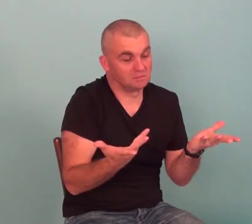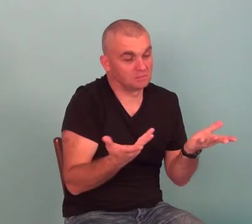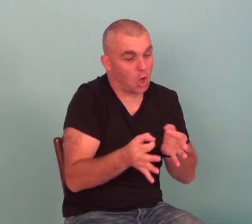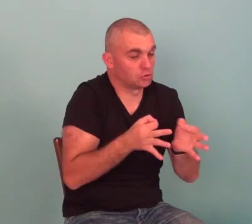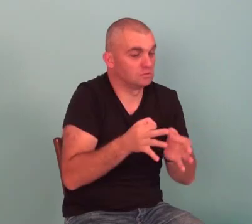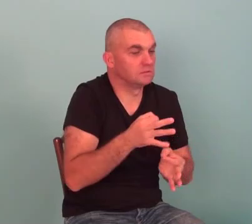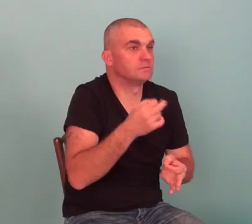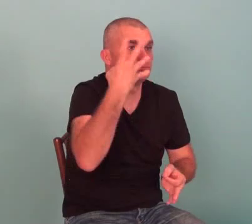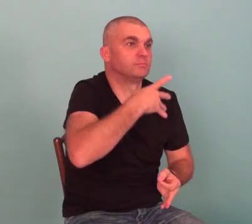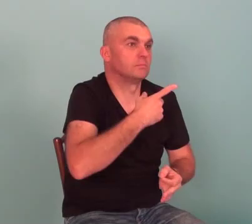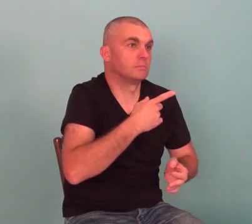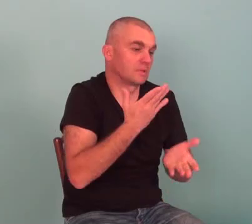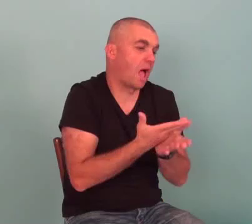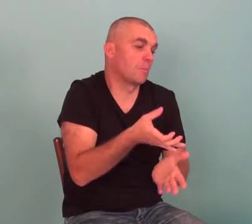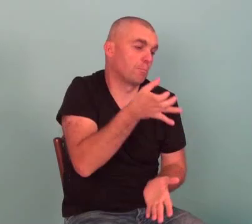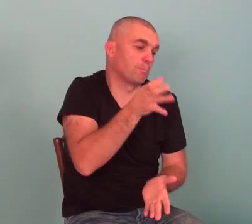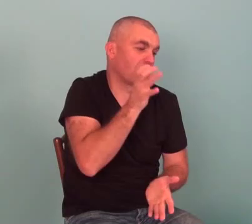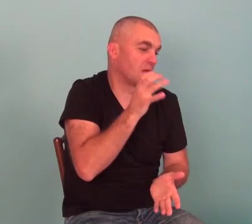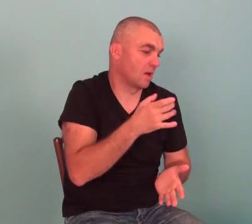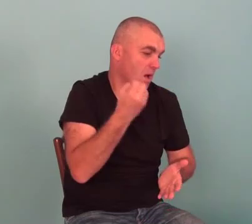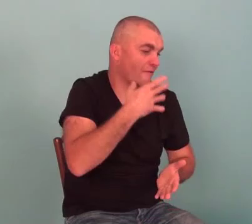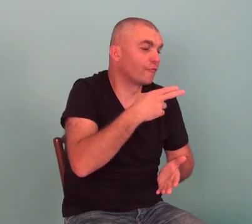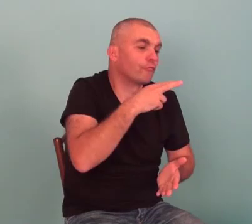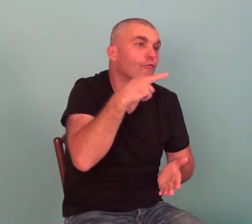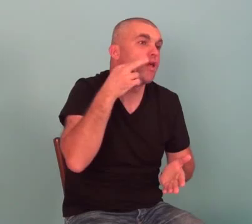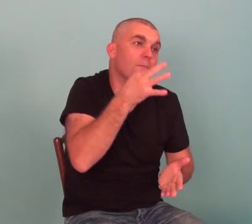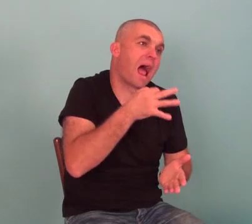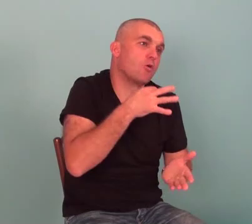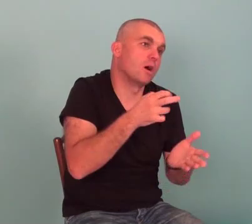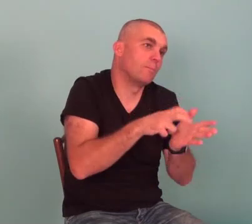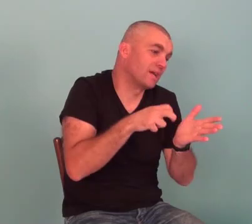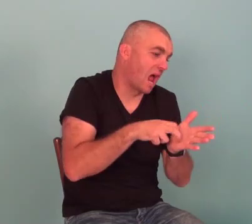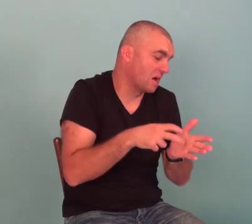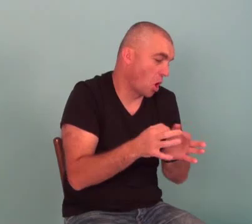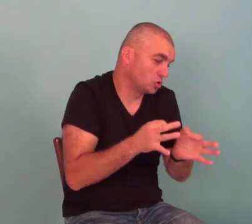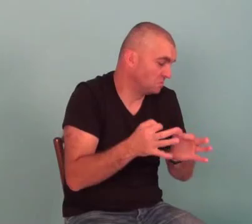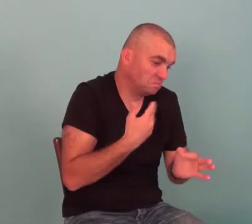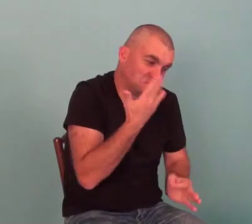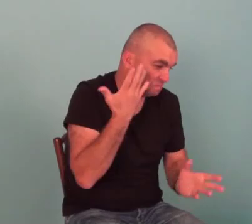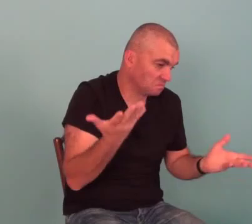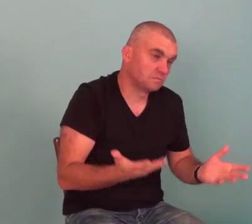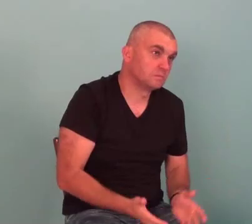Nie korzystać z prysznica, tylko woda jest do picia, może wody jest mało i będzie brakować, nie wiem.